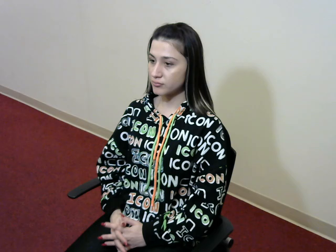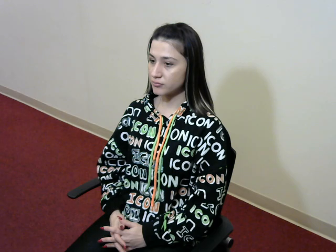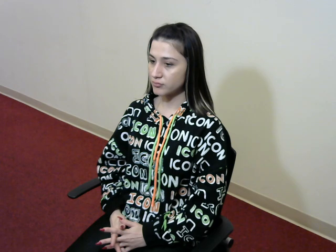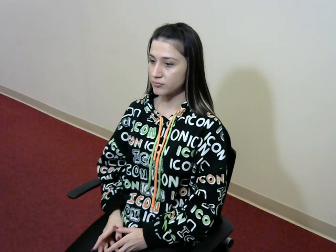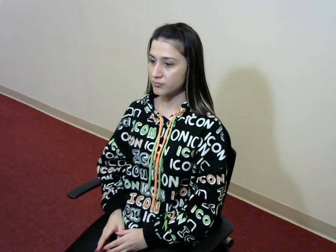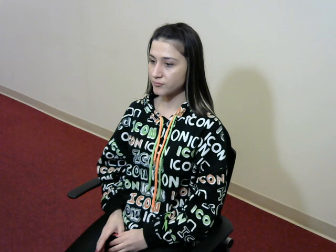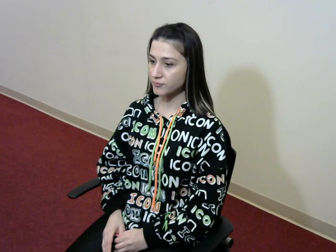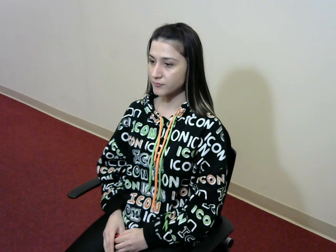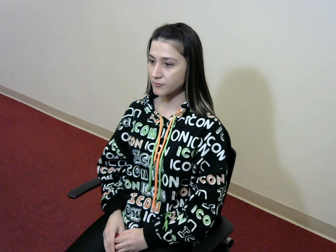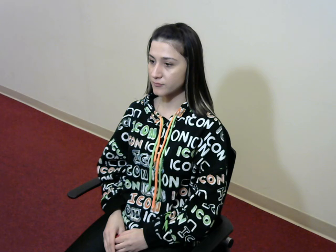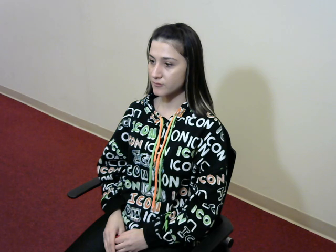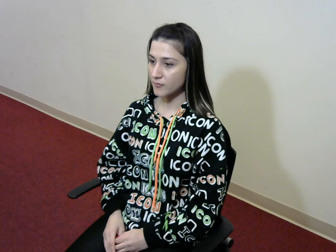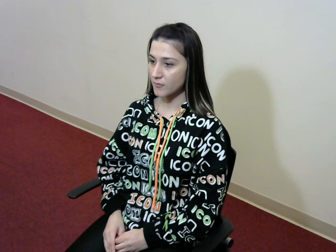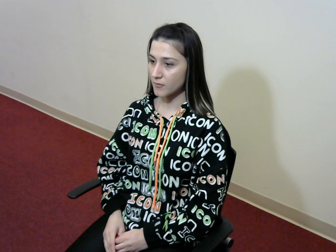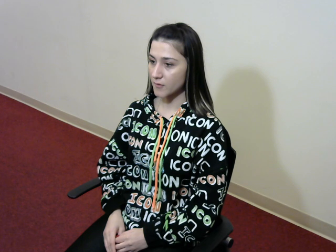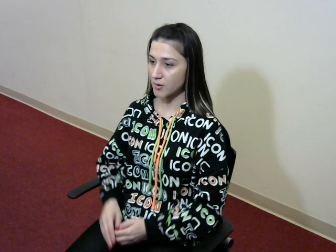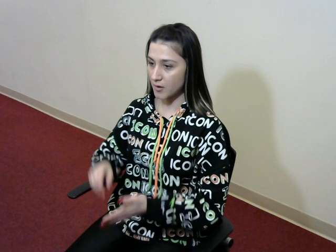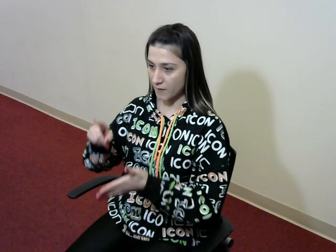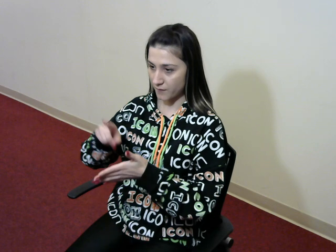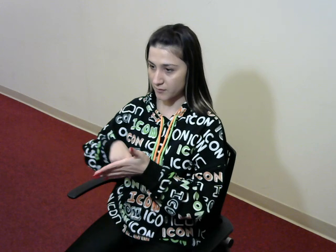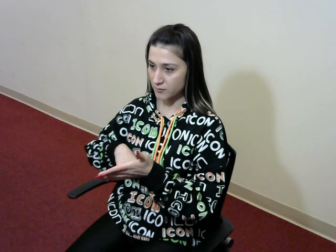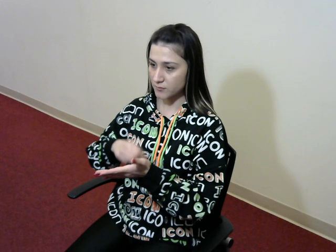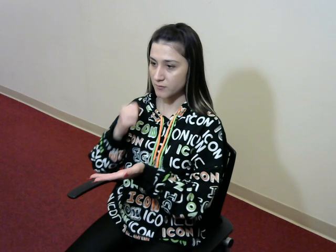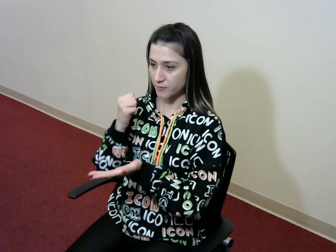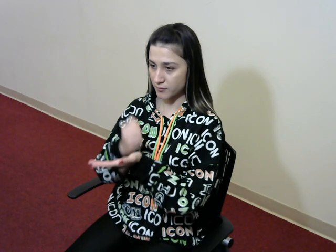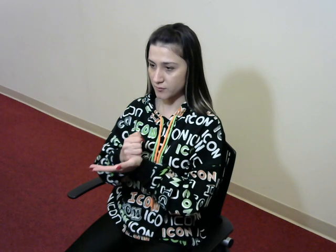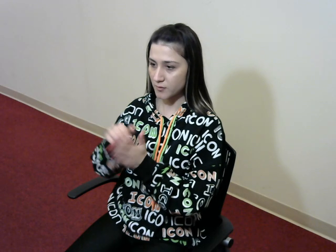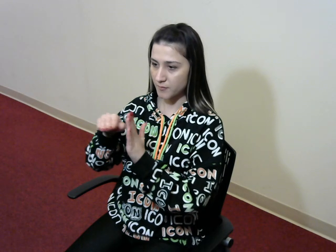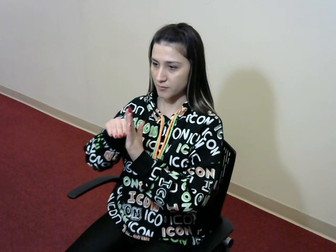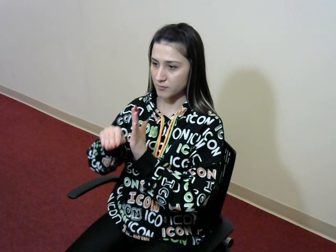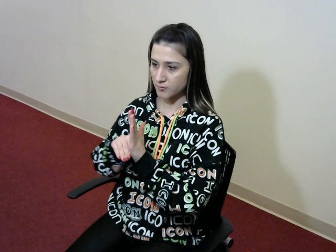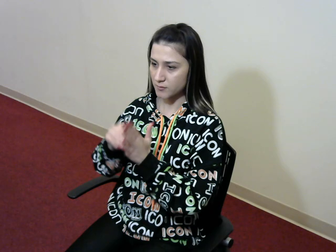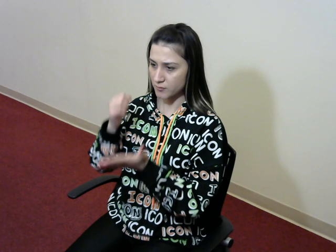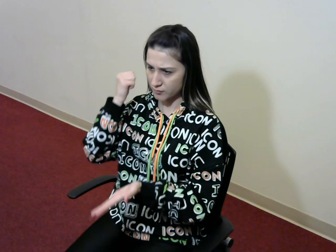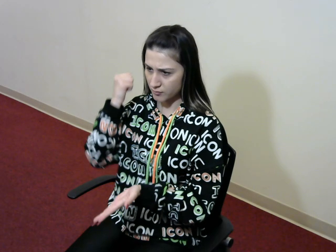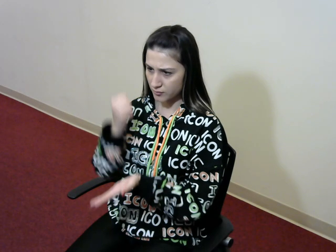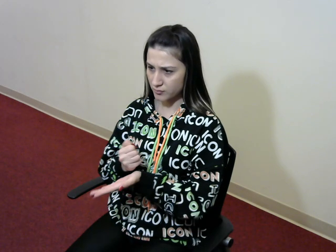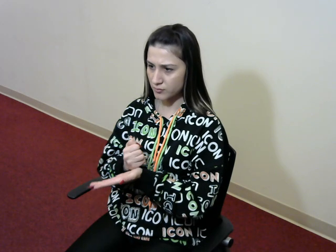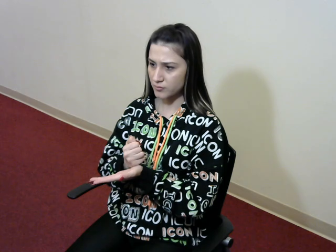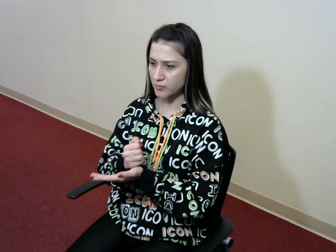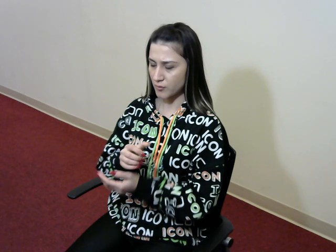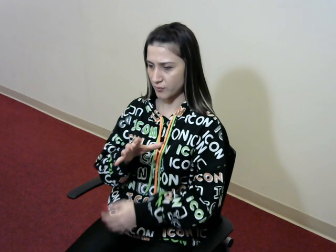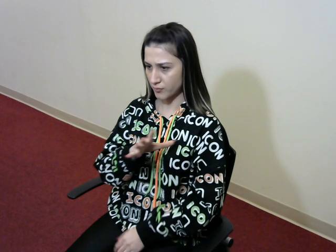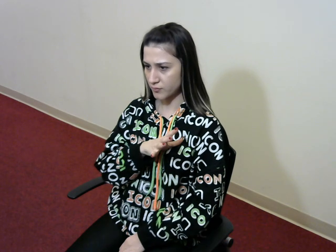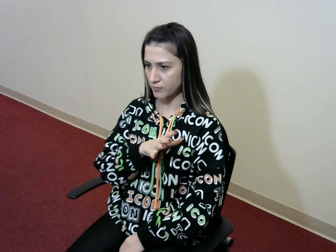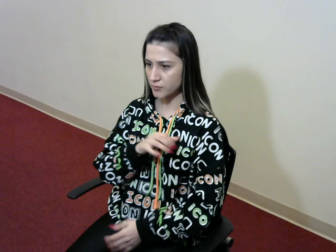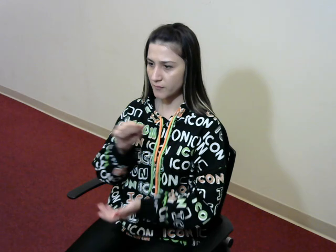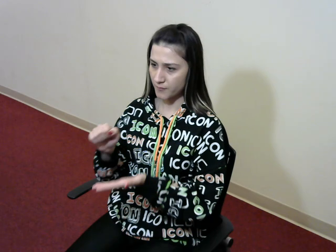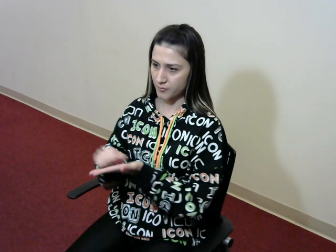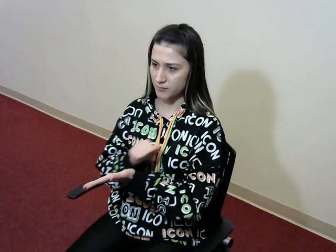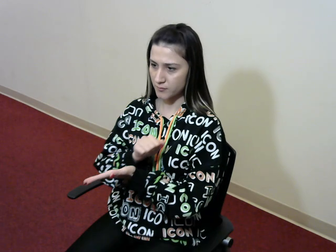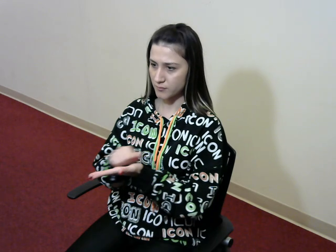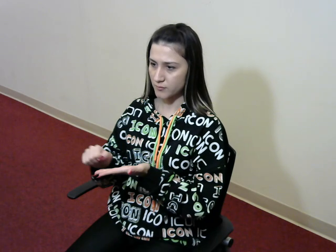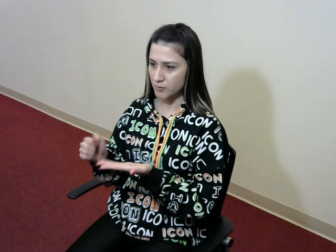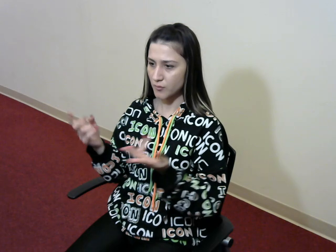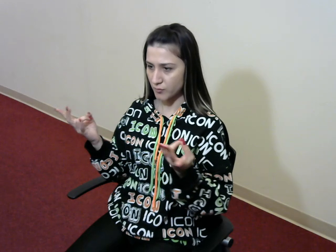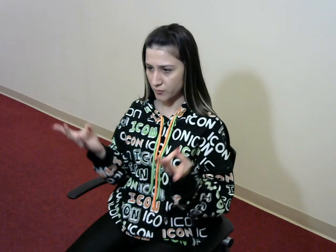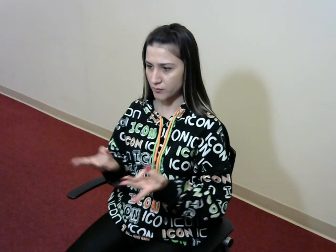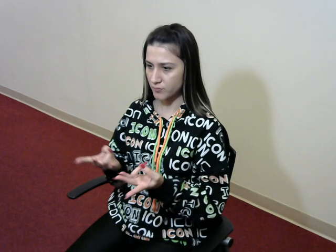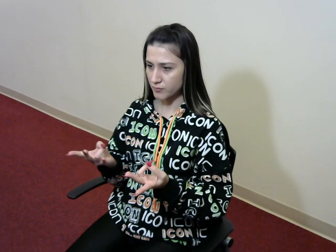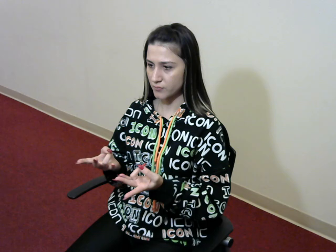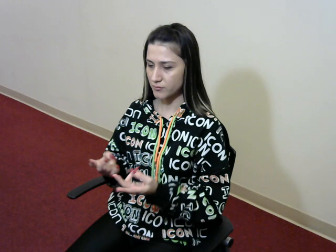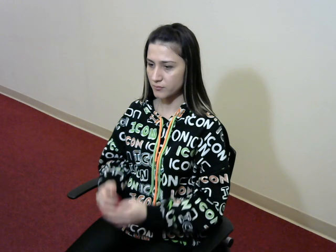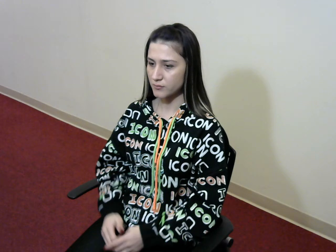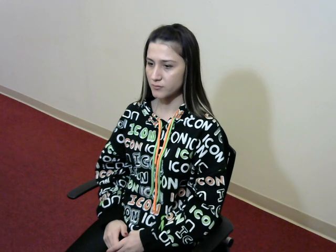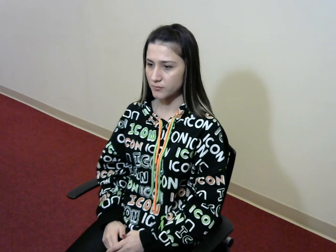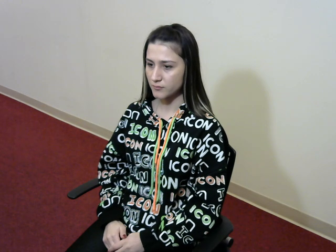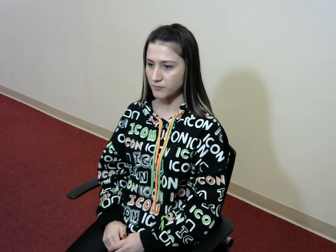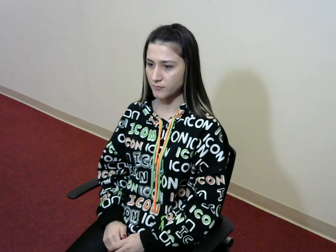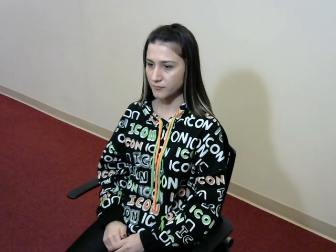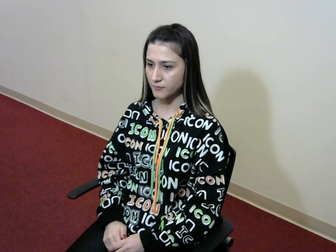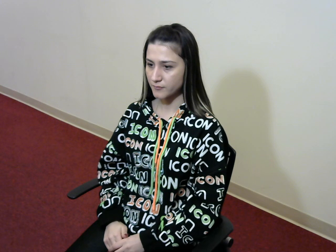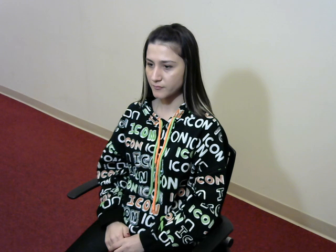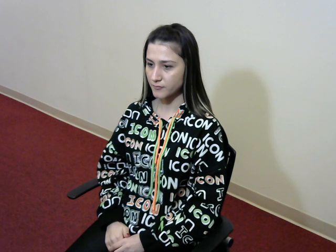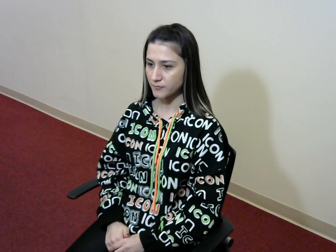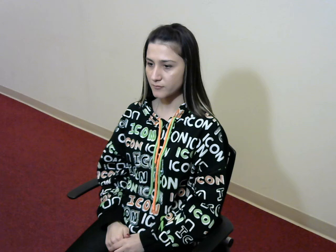Notarial qaydada təsdiq olunmuş sənədlər lazımdır